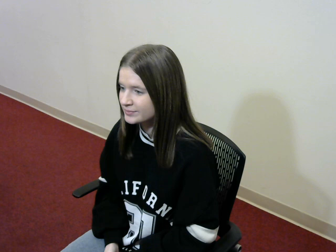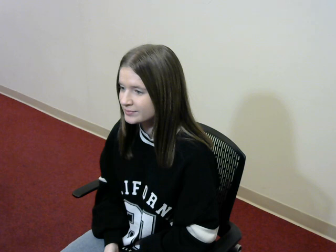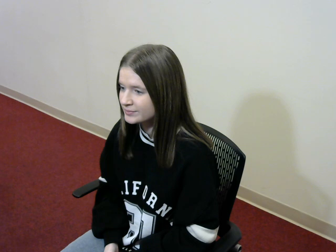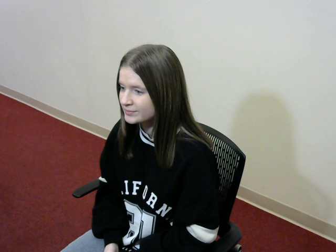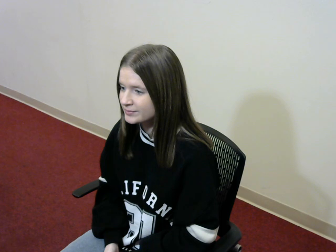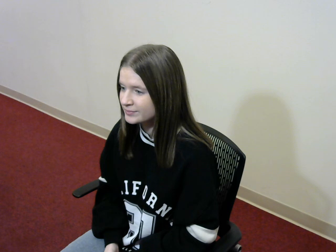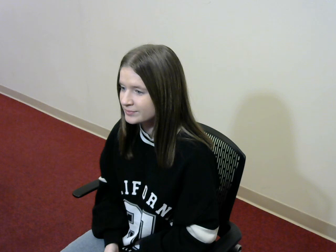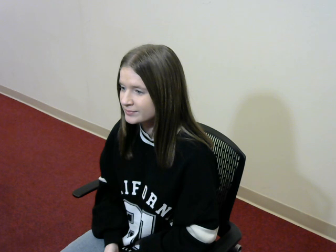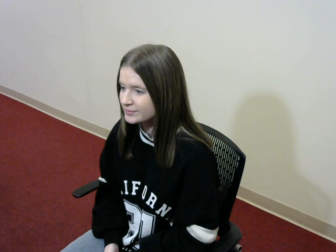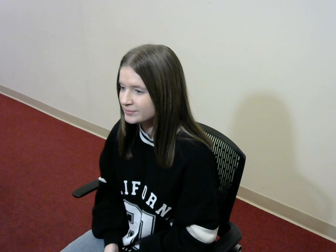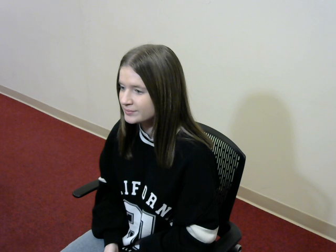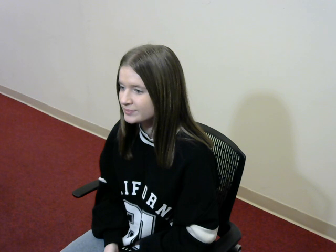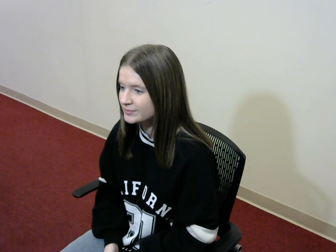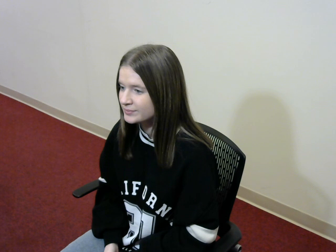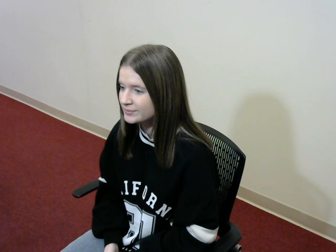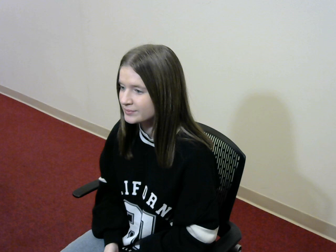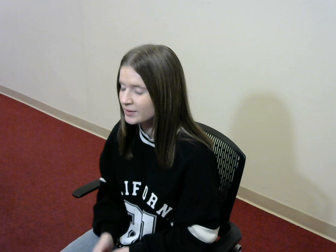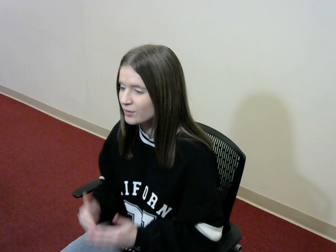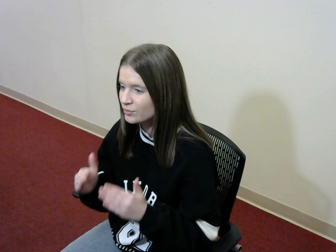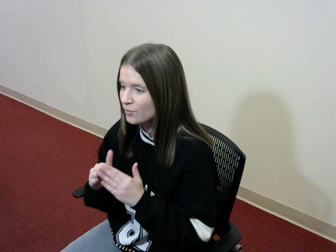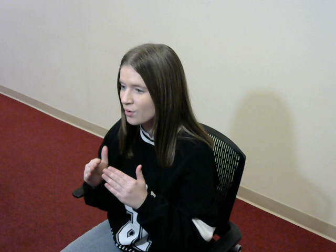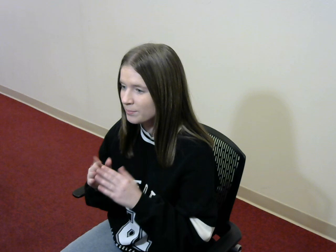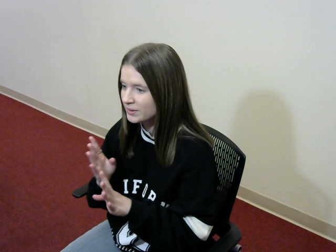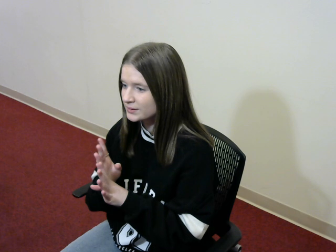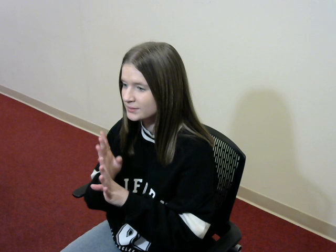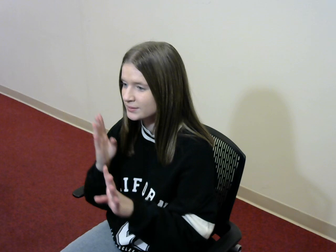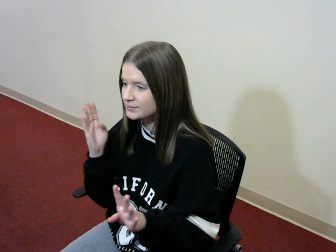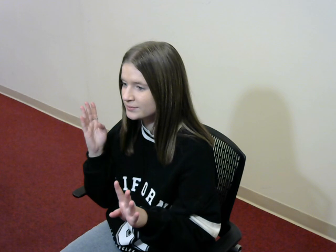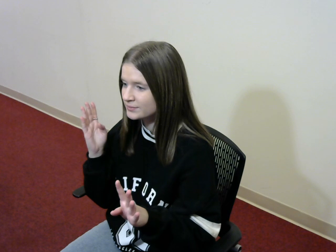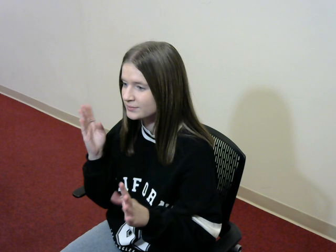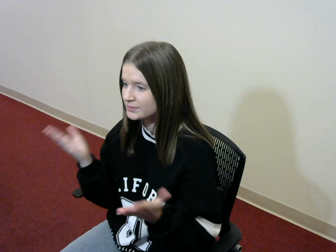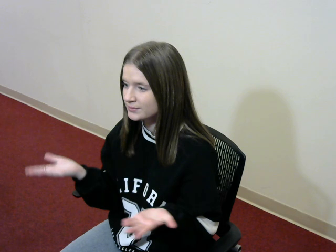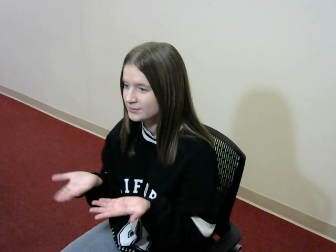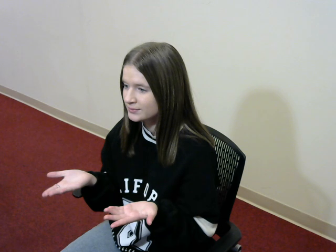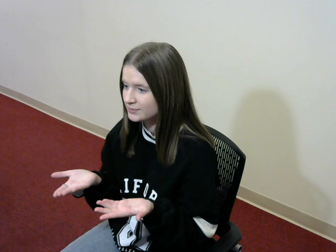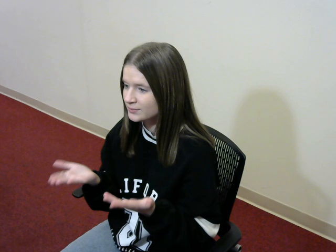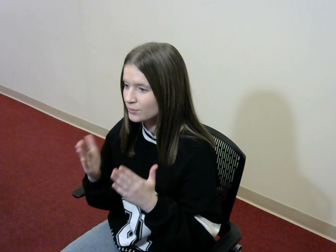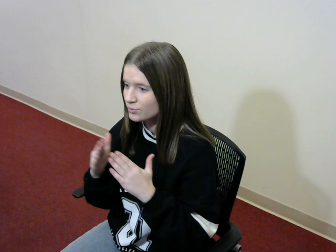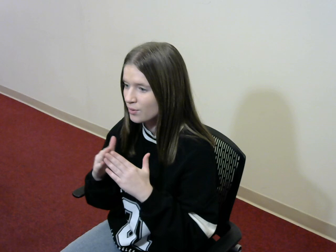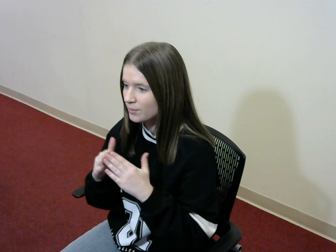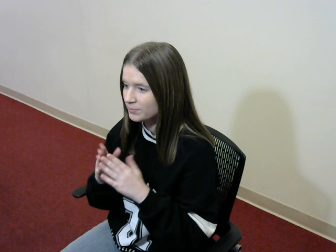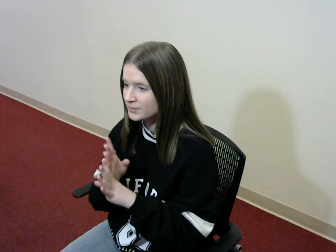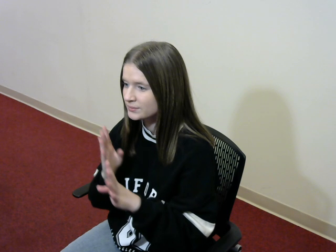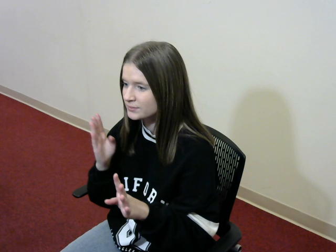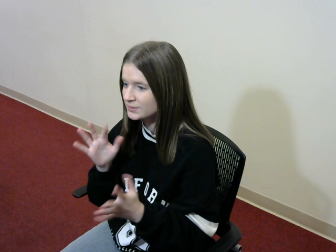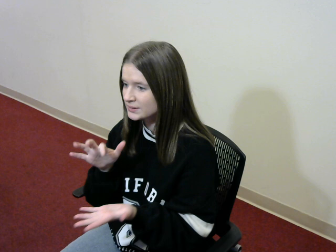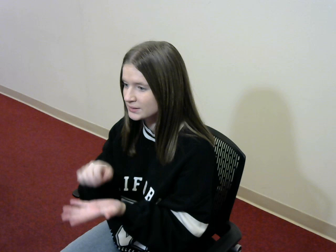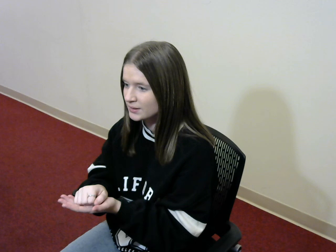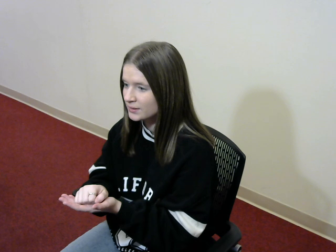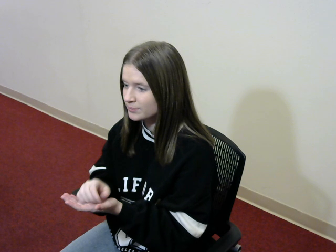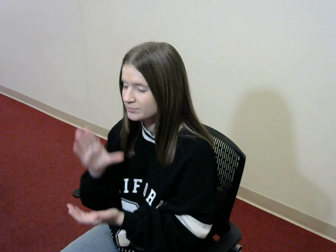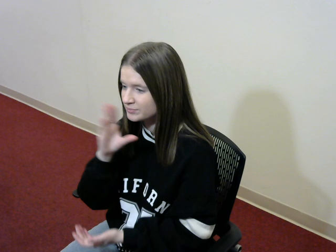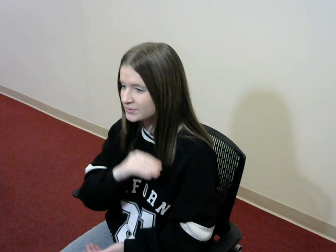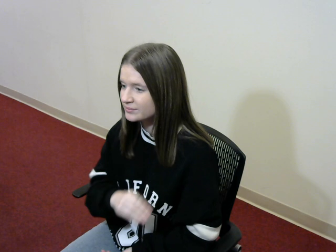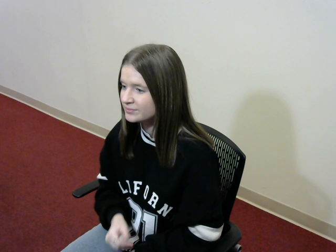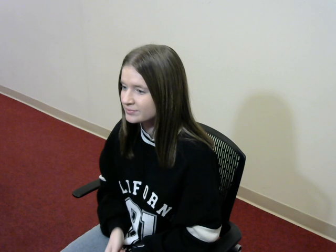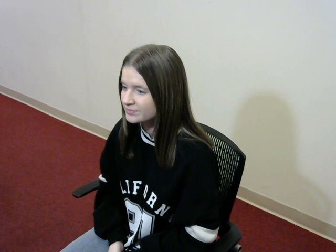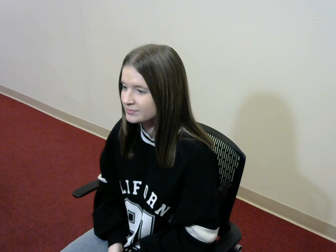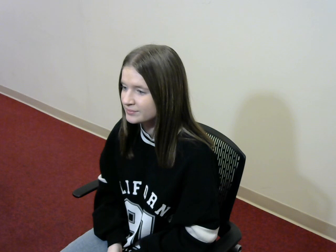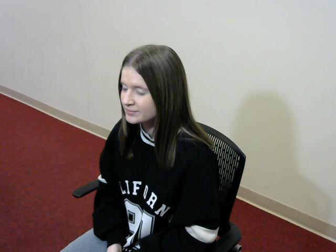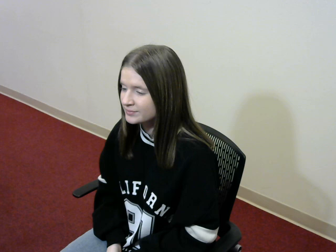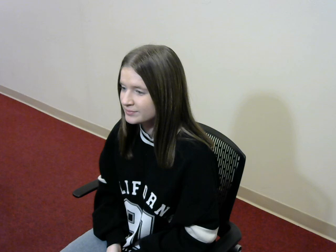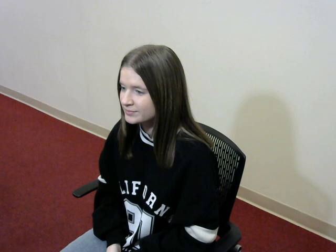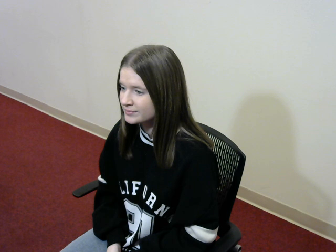Ev növbəsinə necə növbə tuta bilərəm?